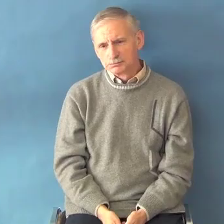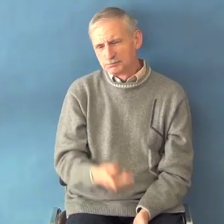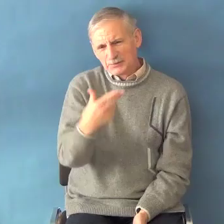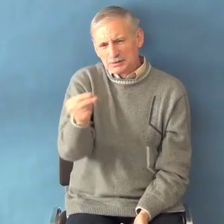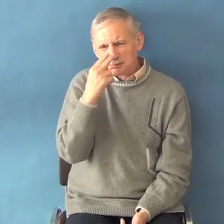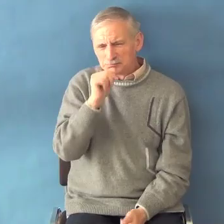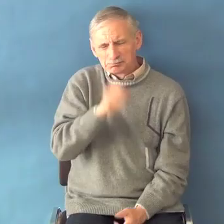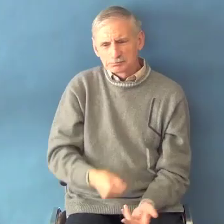Nie widziałem nigdy.